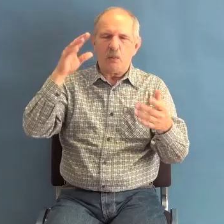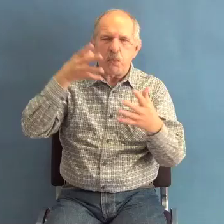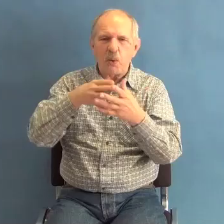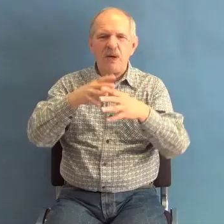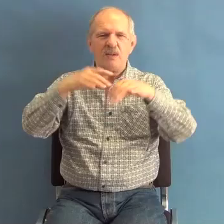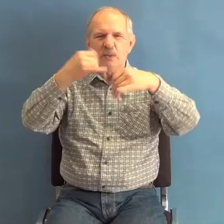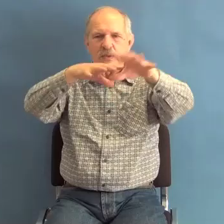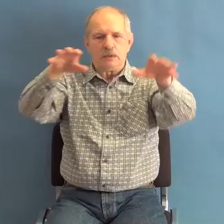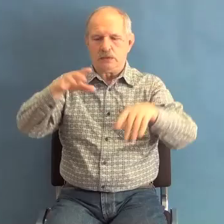Różnego rodzaju promieniowanie.